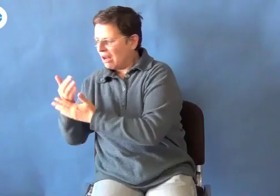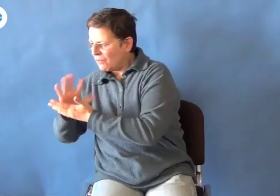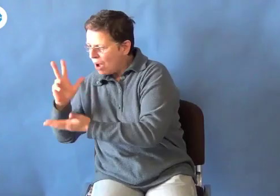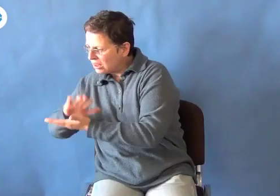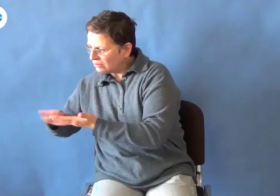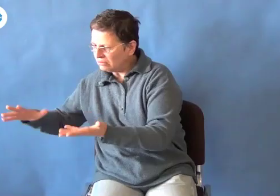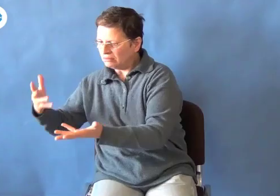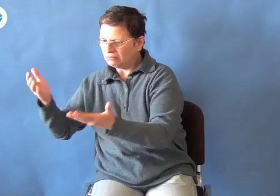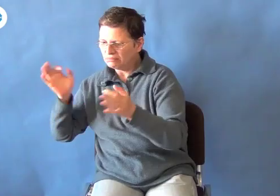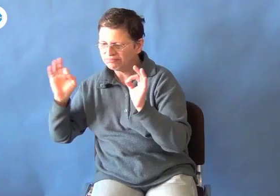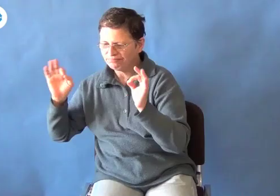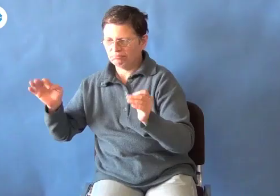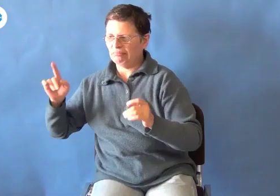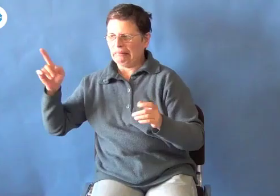Trawnik jest ładny, czysty, super.